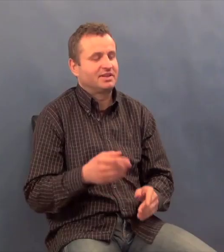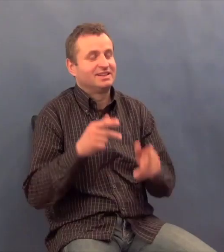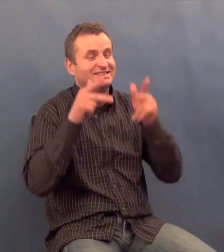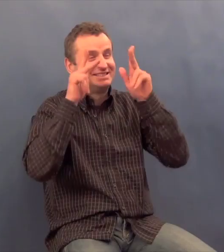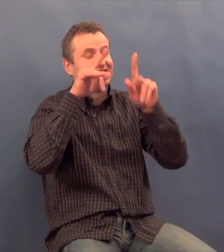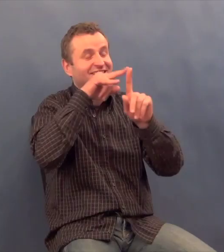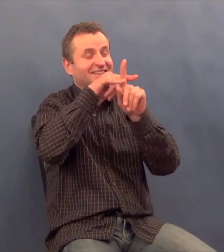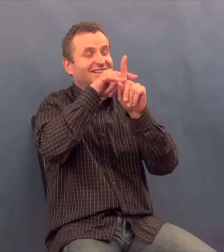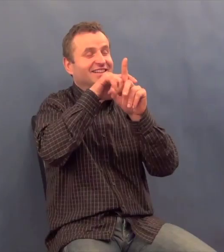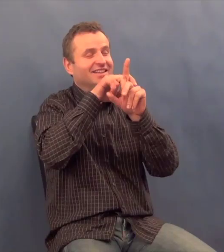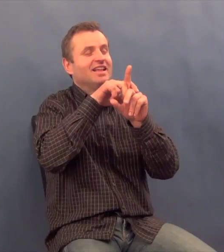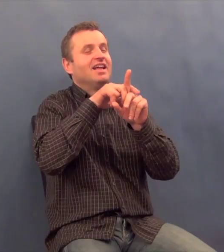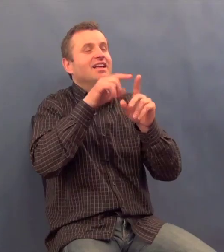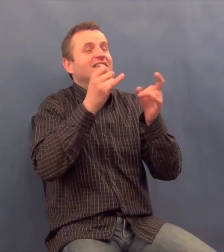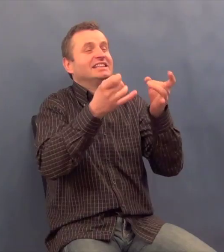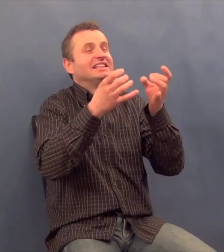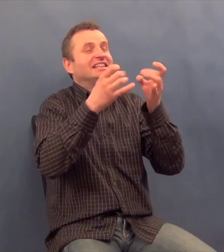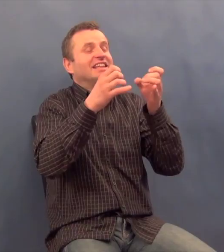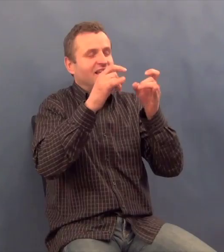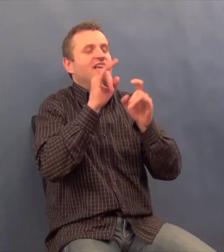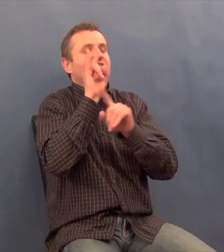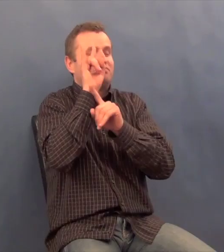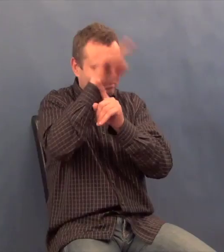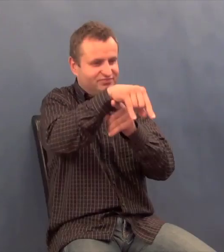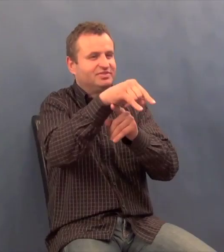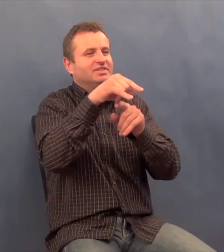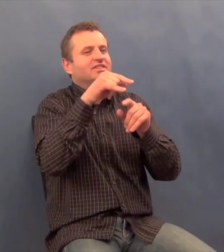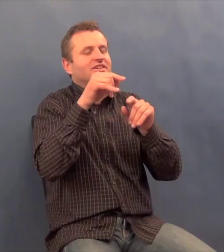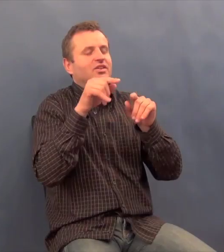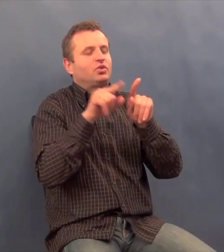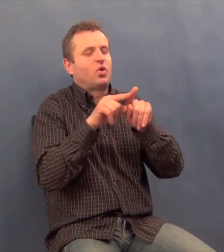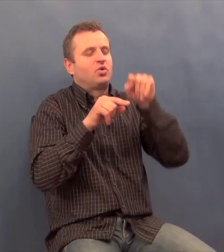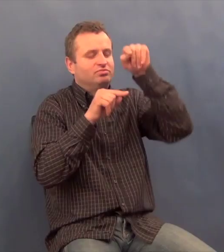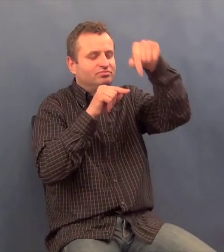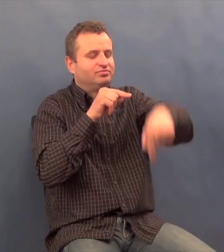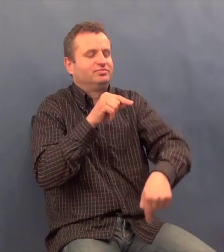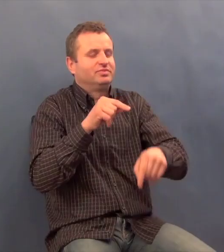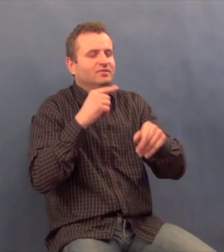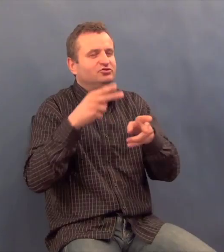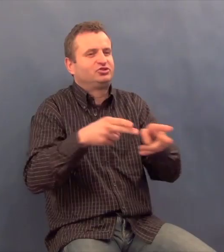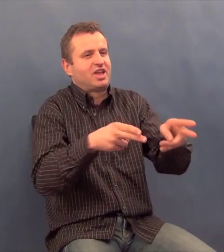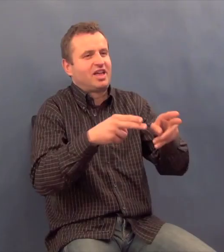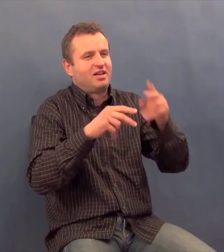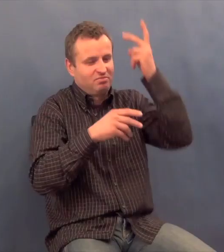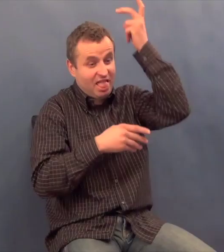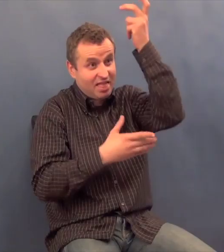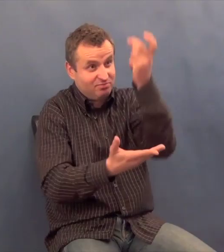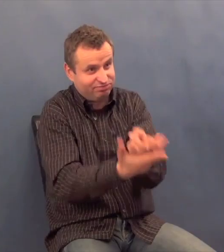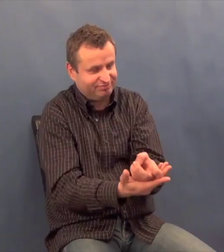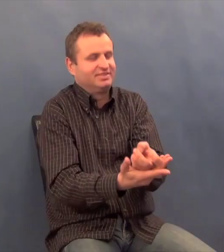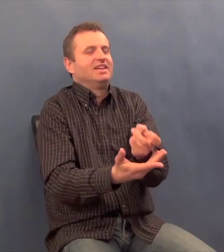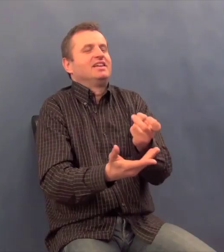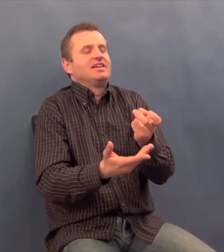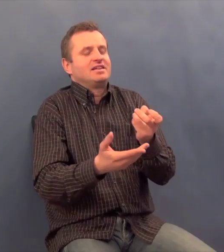No, jeleń z chłopcem na głowie biegnie, zrzuca go z siebie, a on wpada do rzeki.